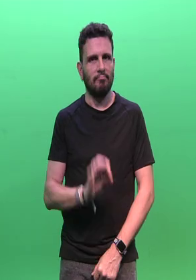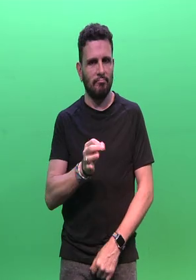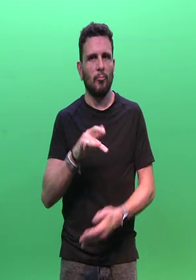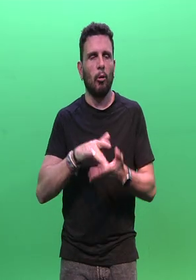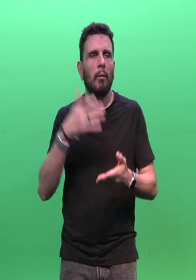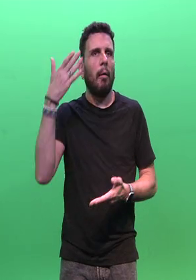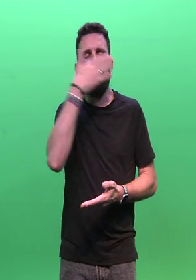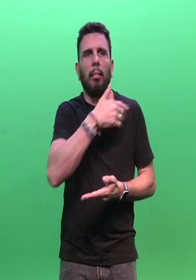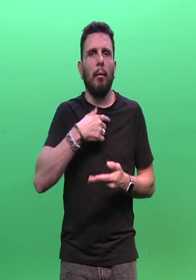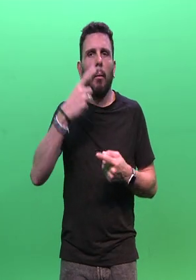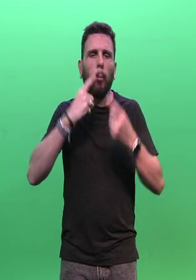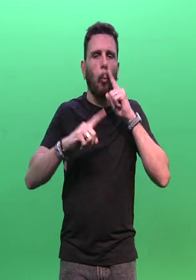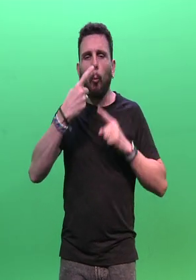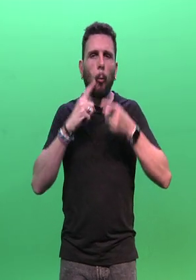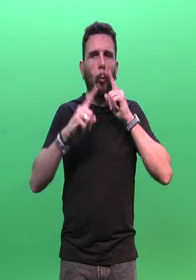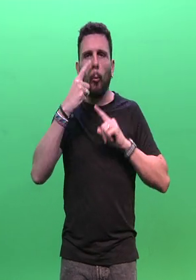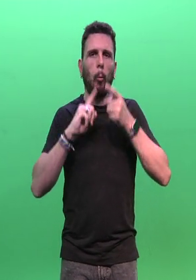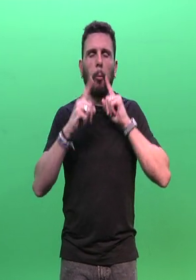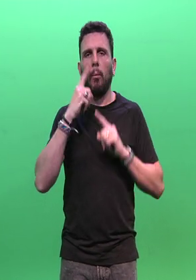Sí, no me n'adono i em cauen els mocs pel nas!